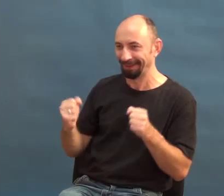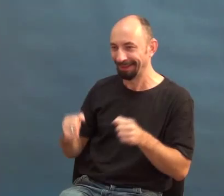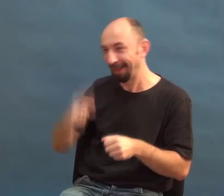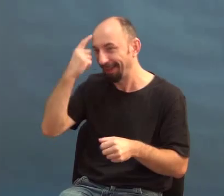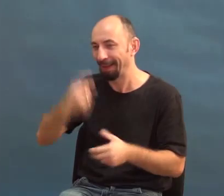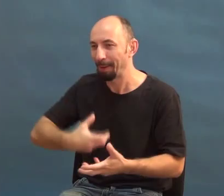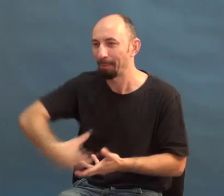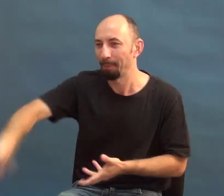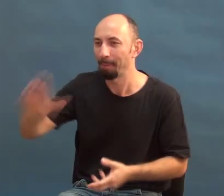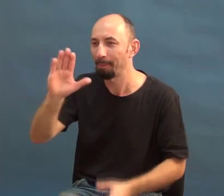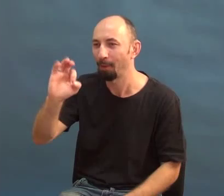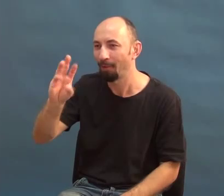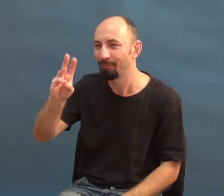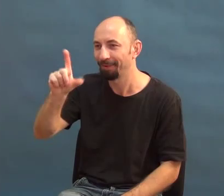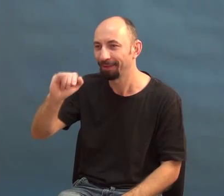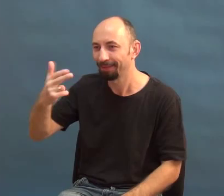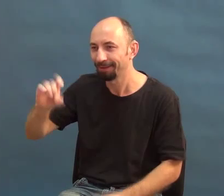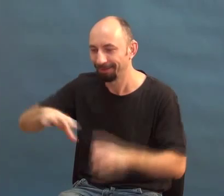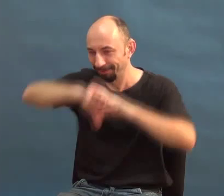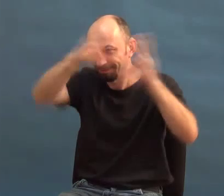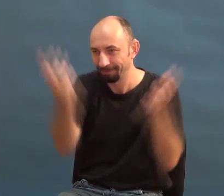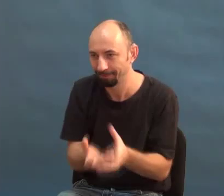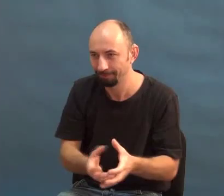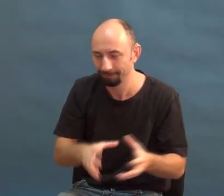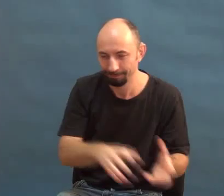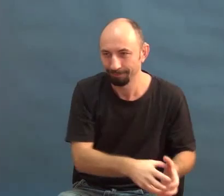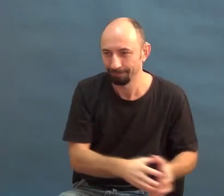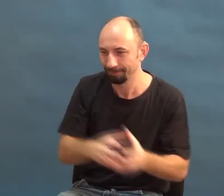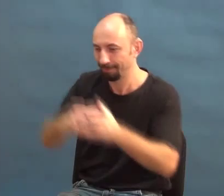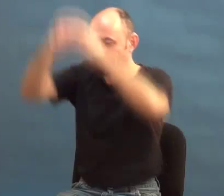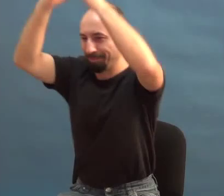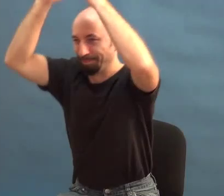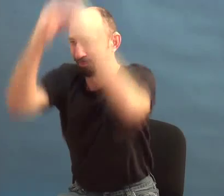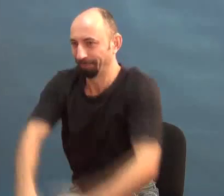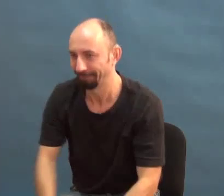Wpada na pomysł i wrzuca kulę bowlingową do środka rynny.